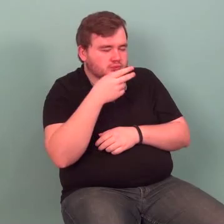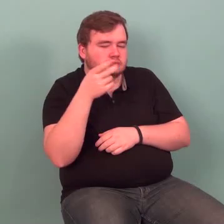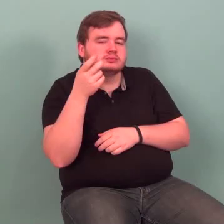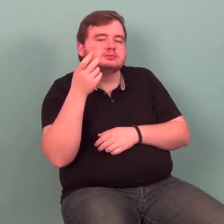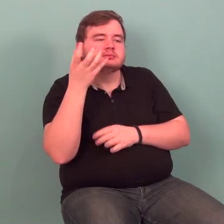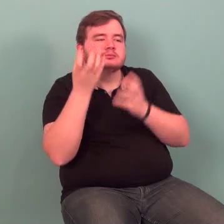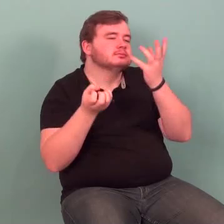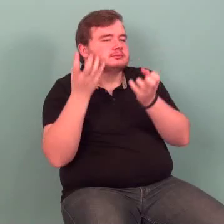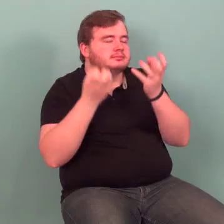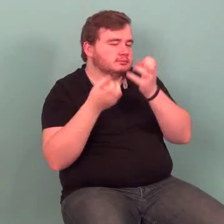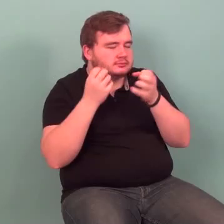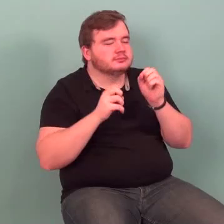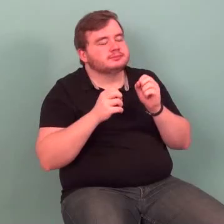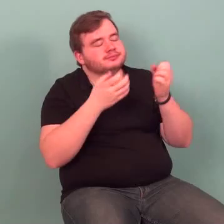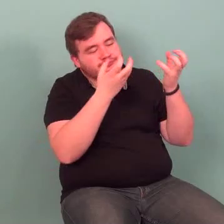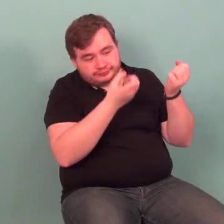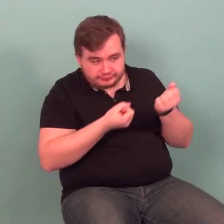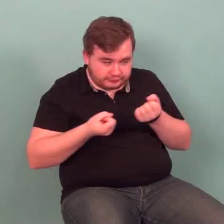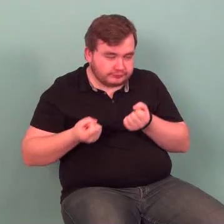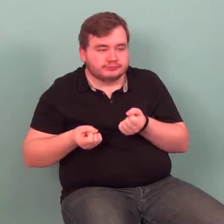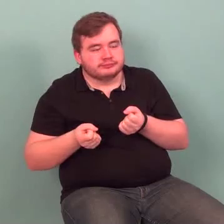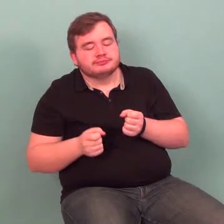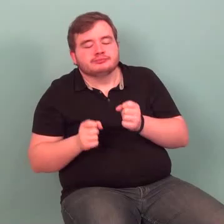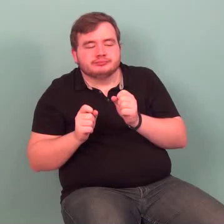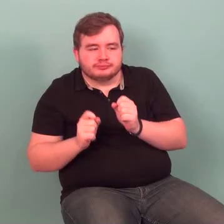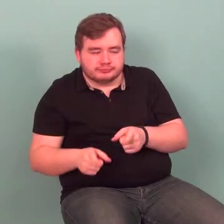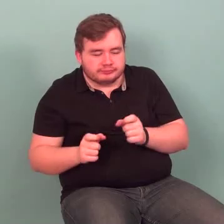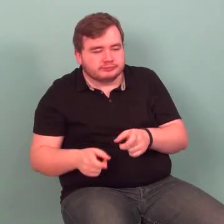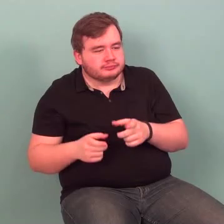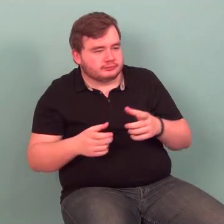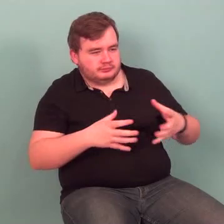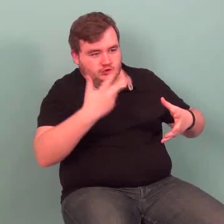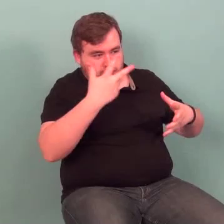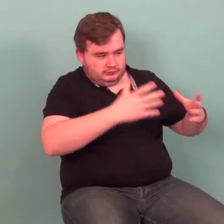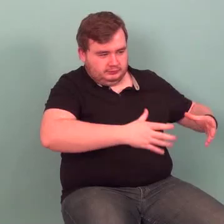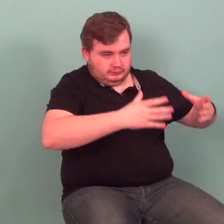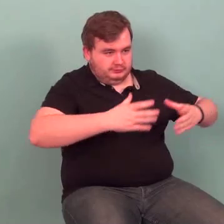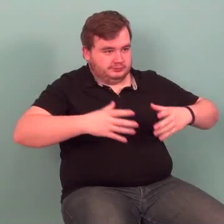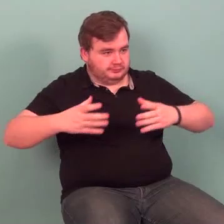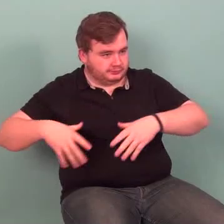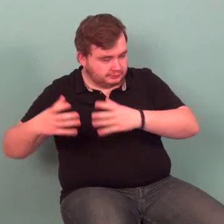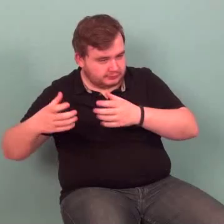Zrywa je, znosi na dół i wsypuje do stojących trzech koszy.